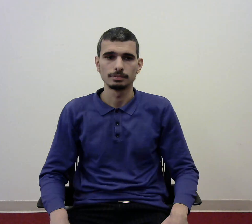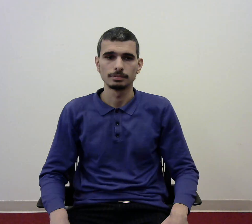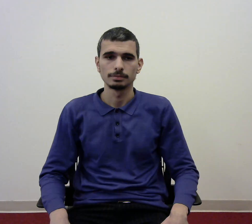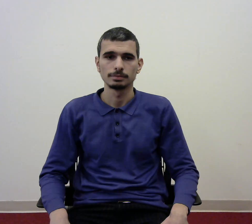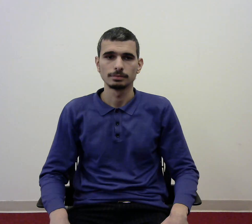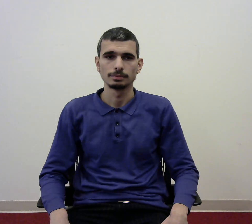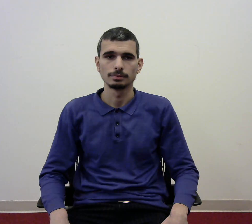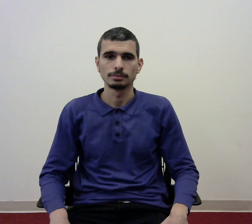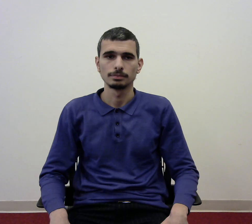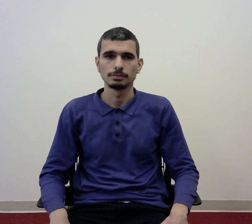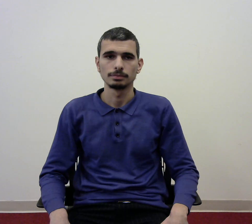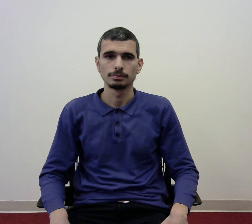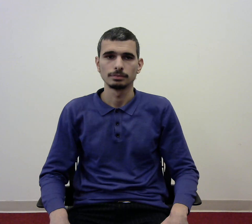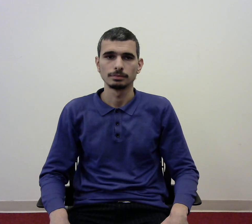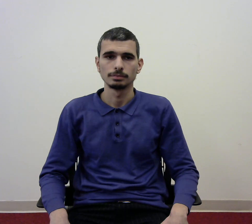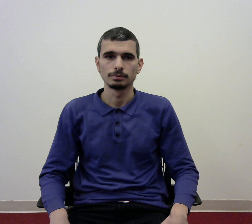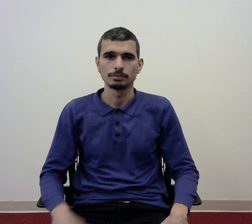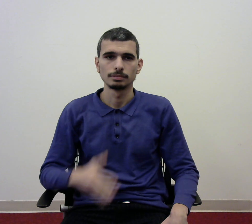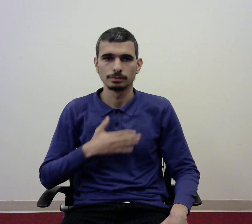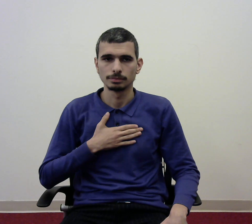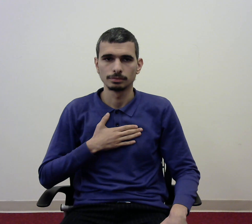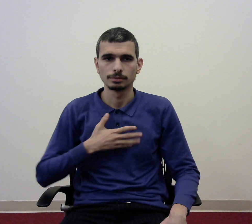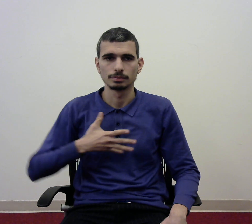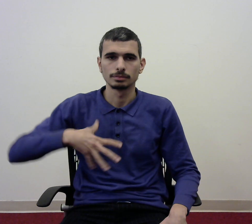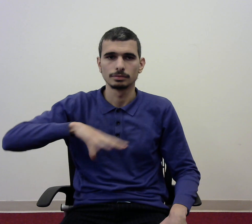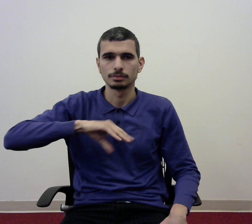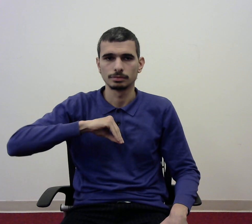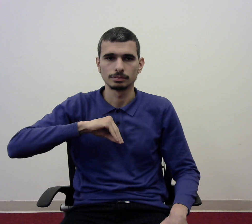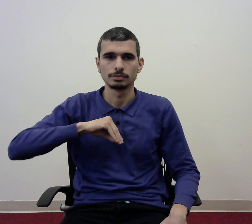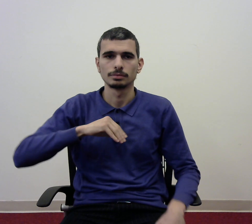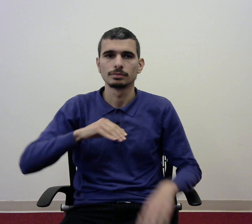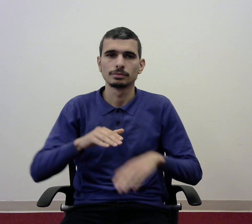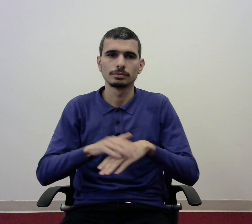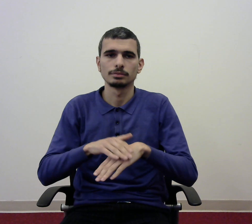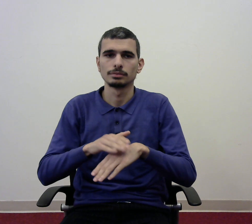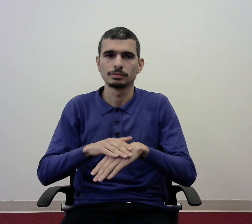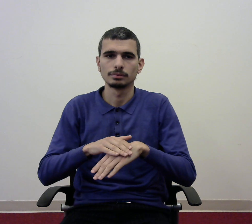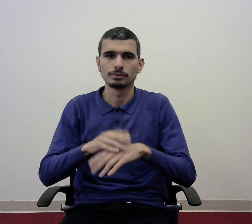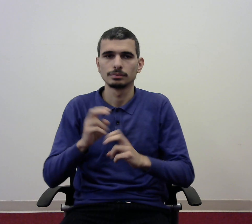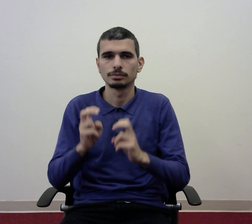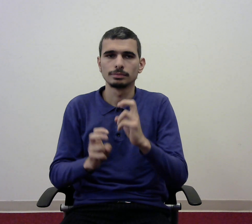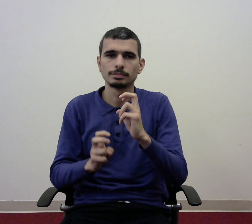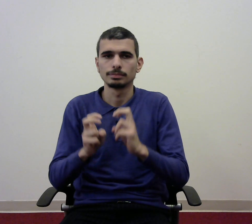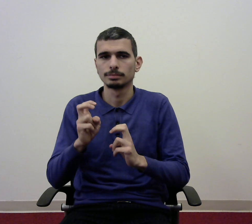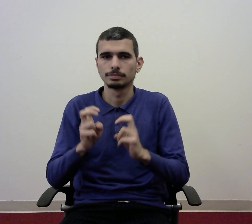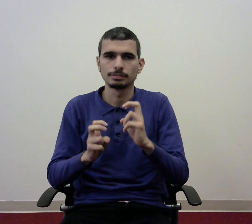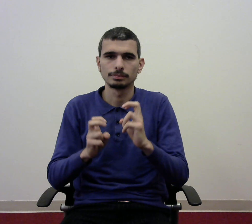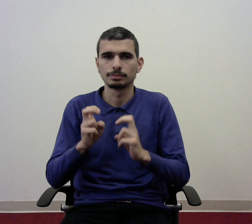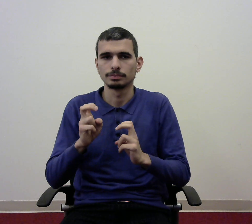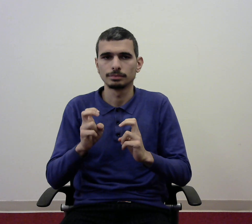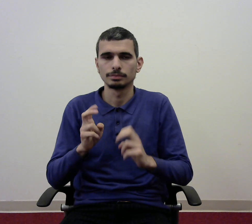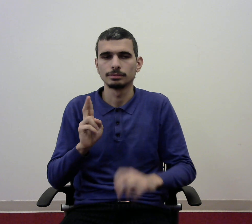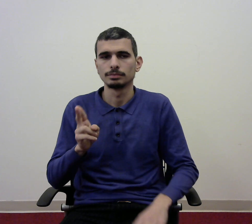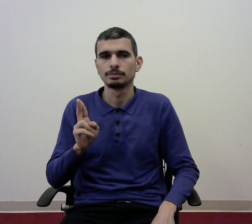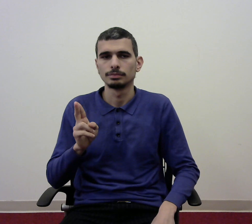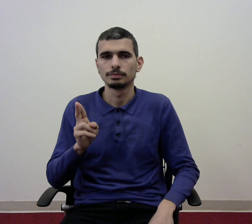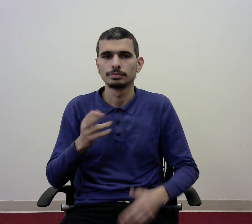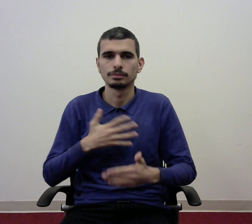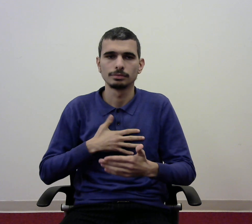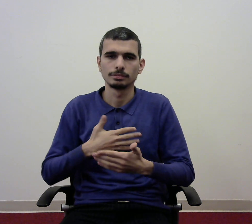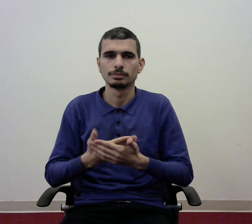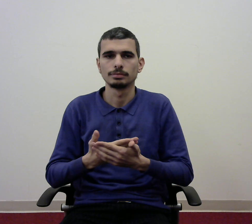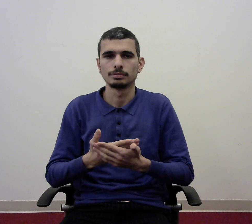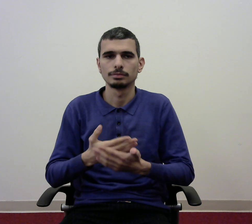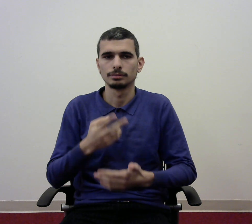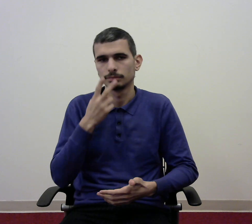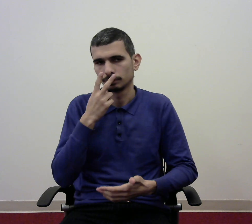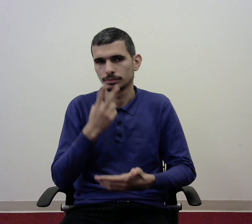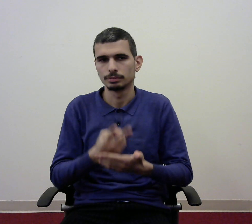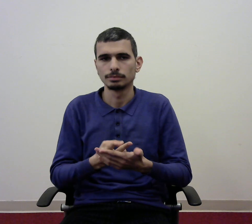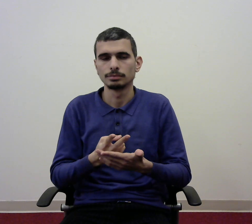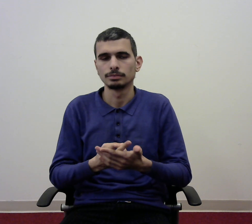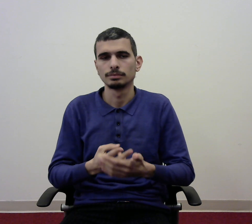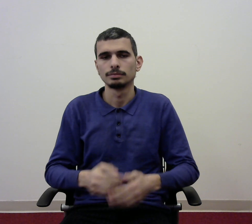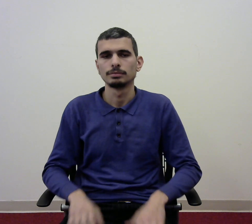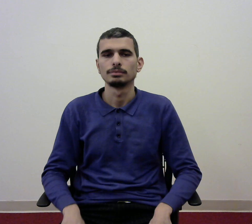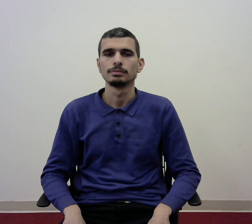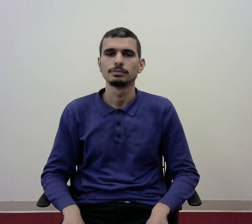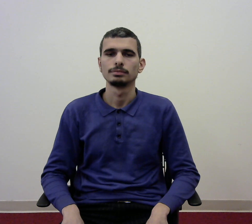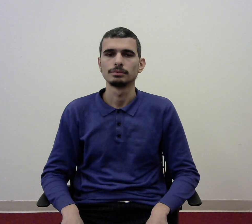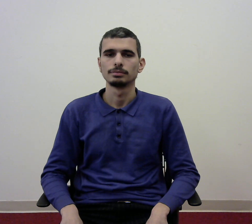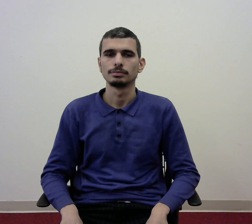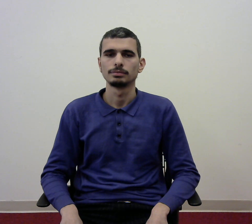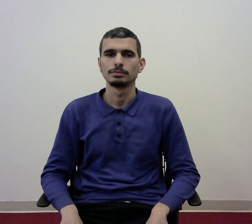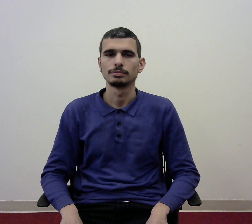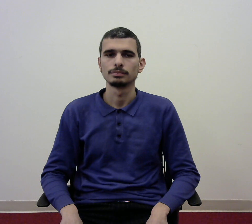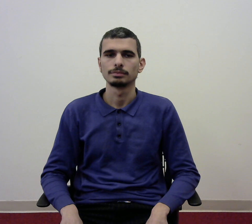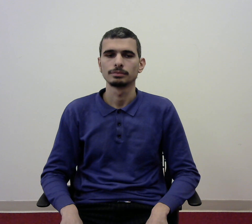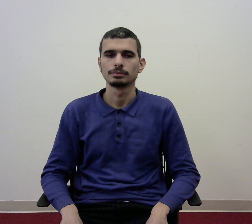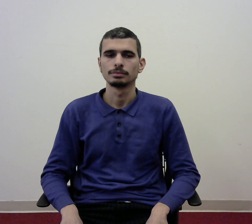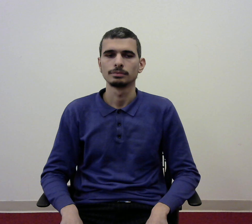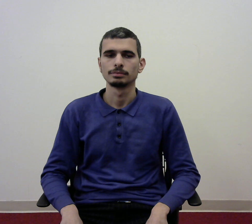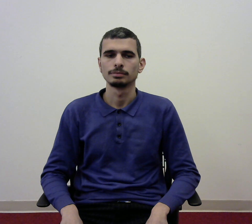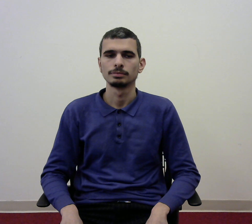Biz özəl şirkət kimi fəaliyyət göstəririk